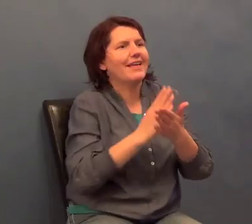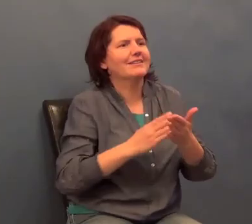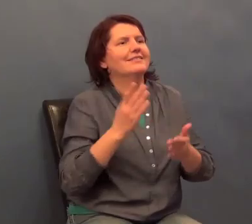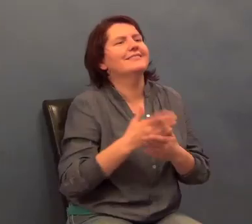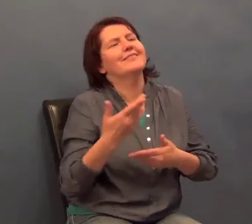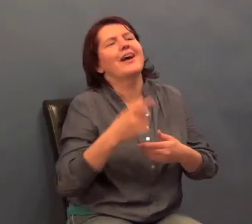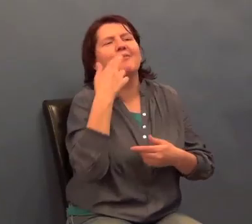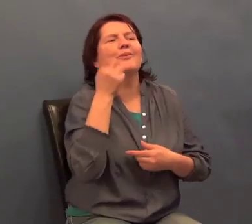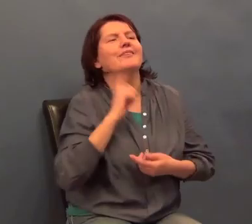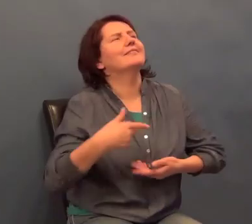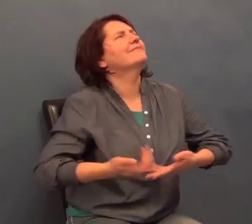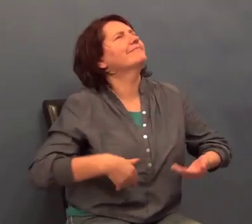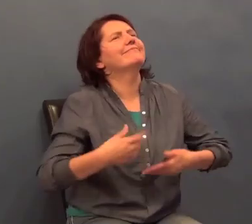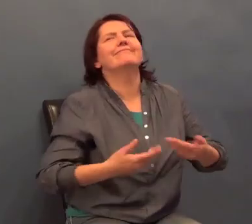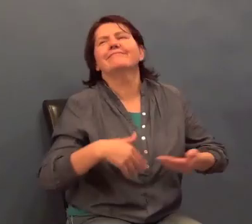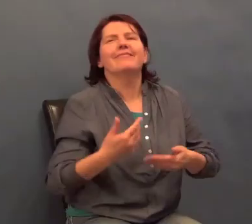Następnie pojawia się Charlie Chaplin i udaje, że nic nie wie o całej sprawie.